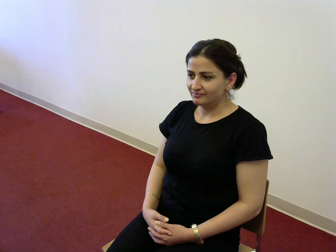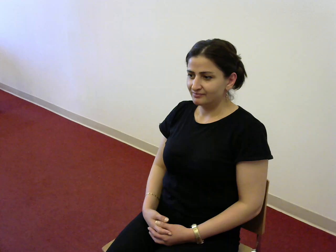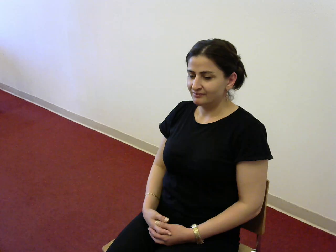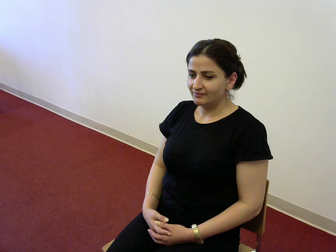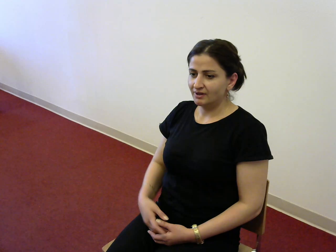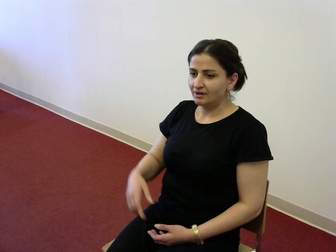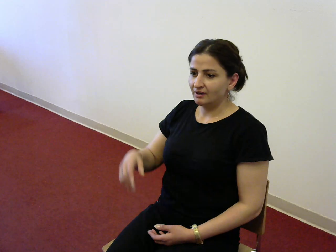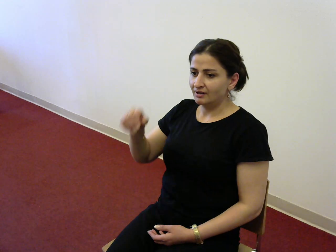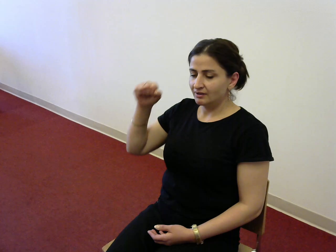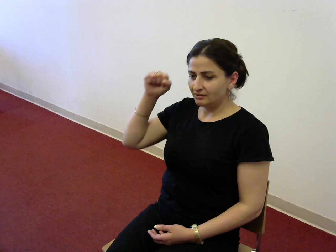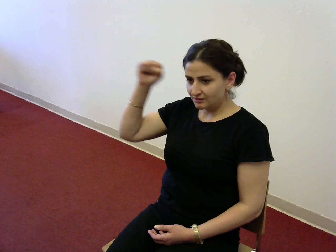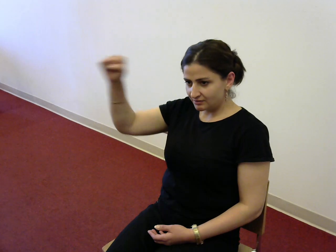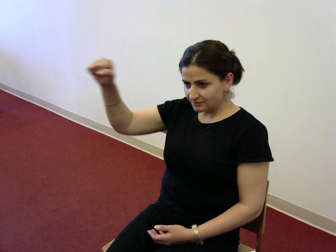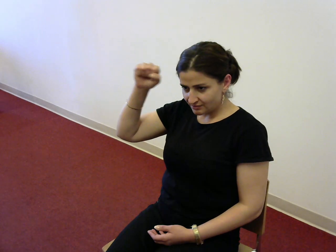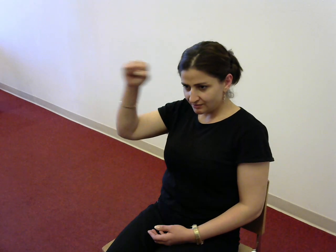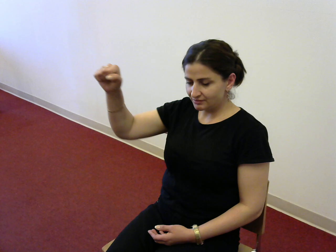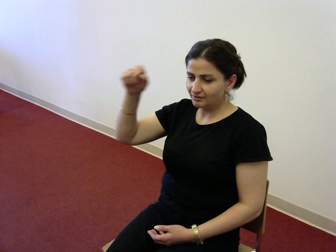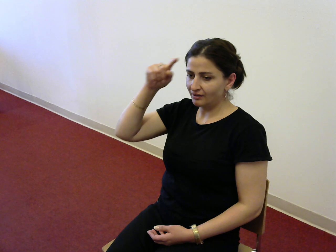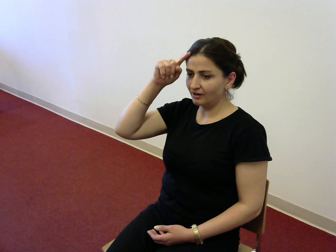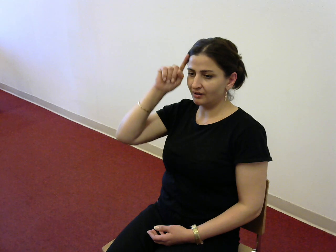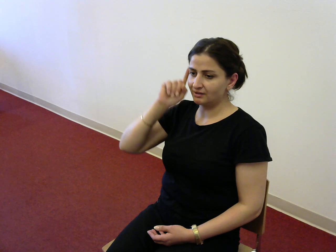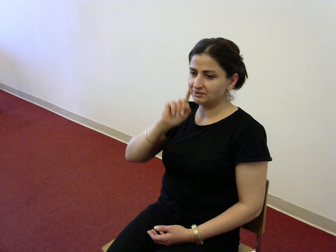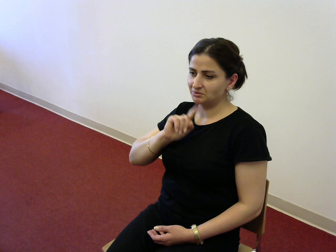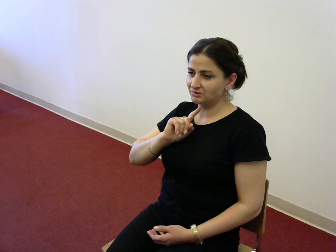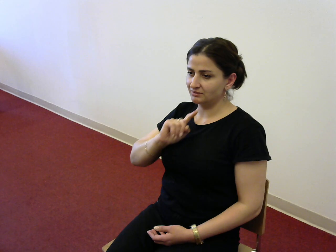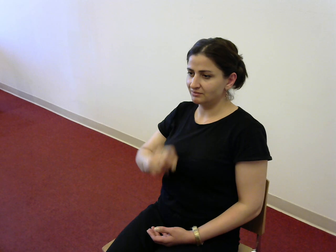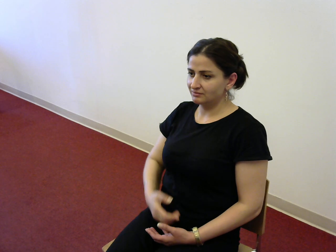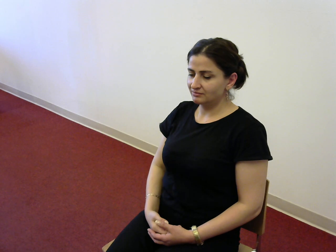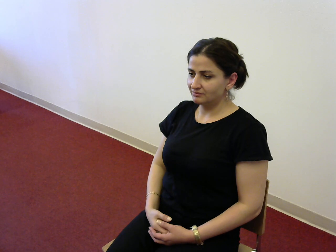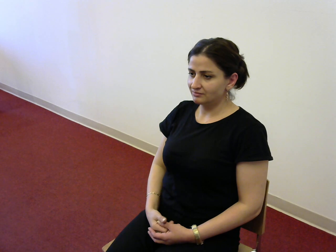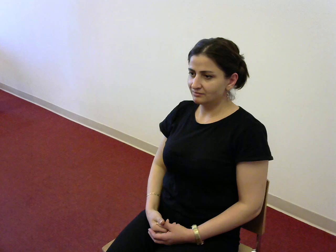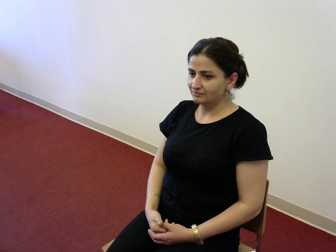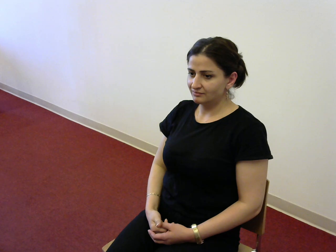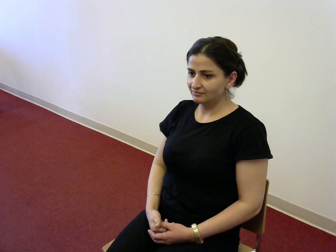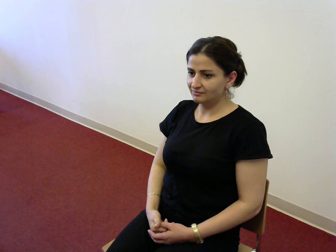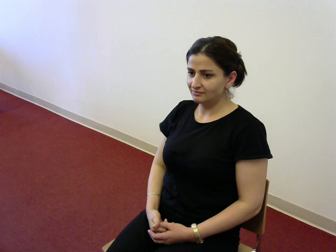Qarabağ Azərbaycandır!